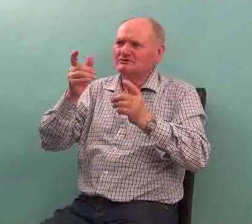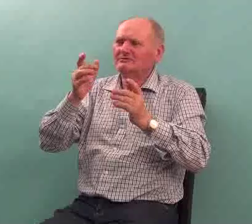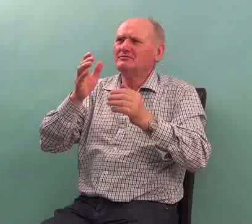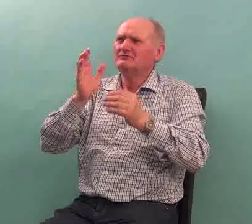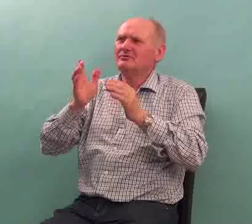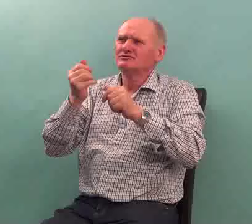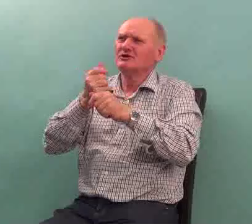Pani prosi, żeby zrobił.